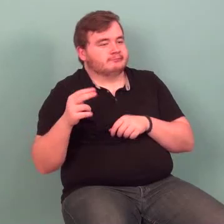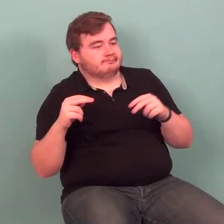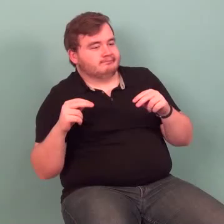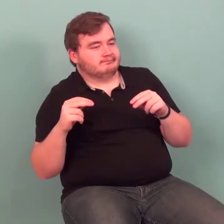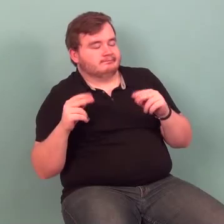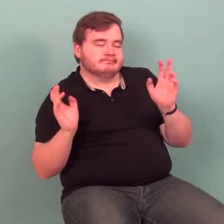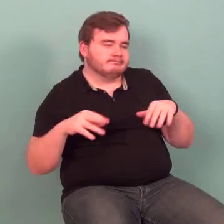Wszyscy patrzą na siebie przez chwilę.